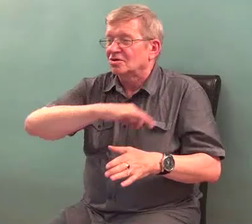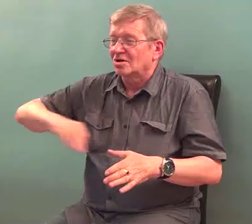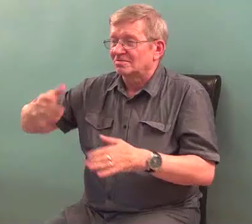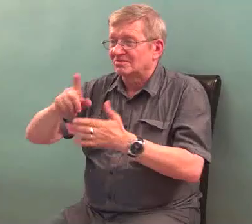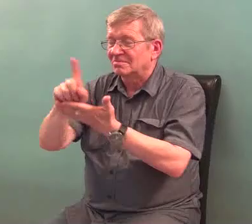Śląsk.